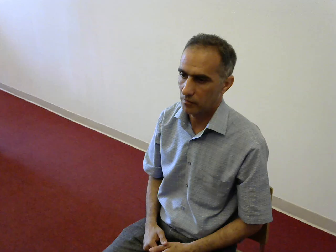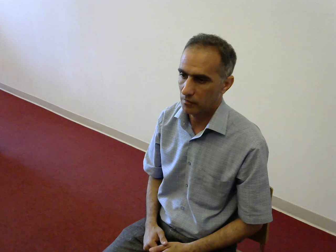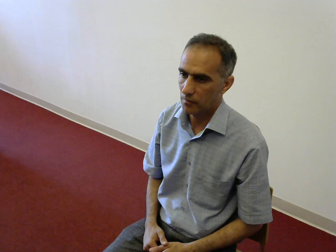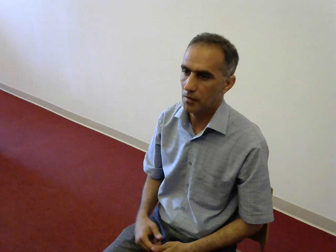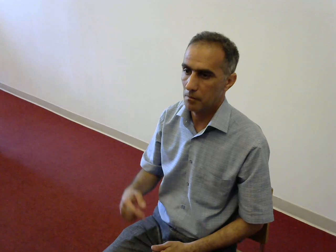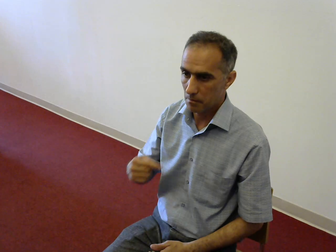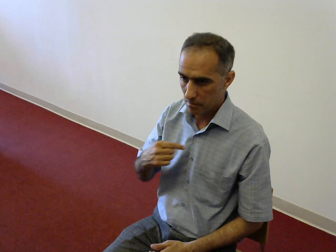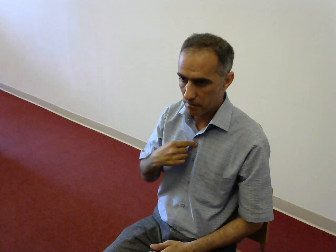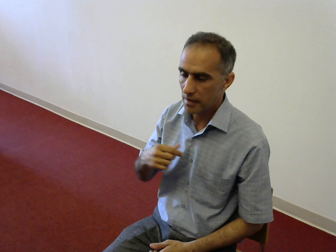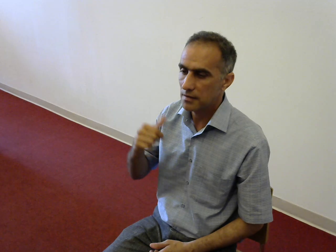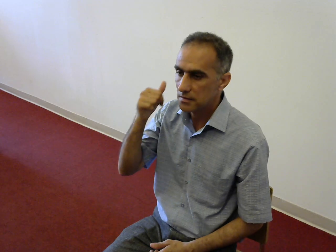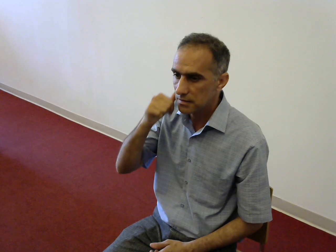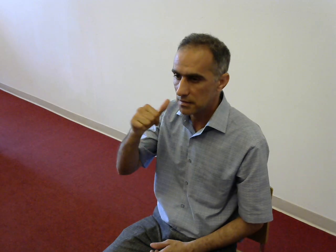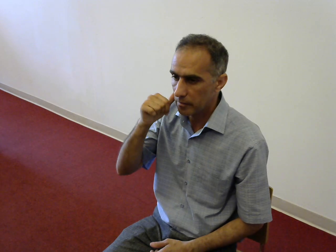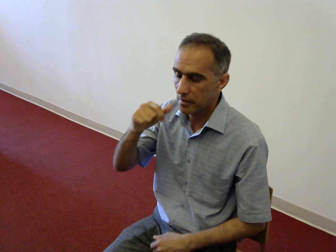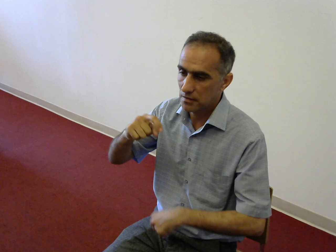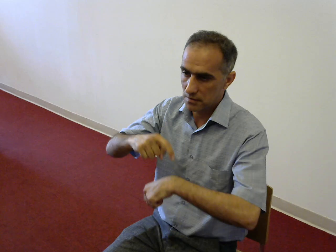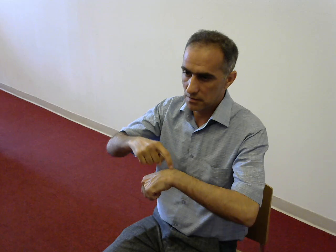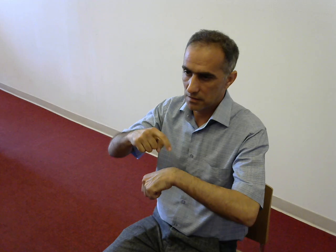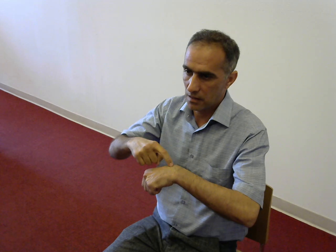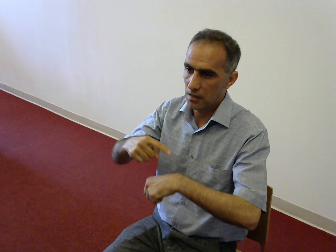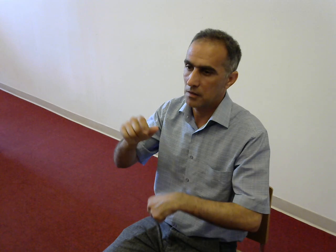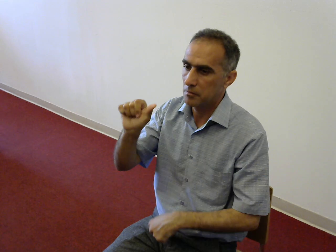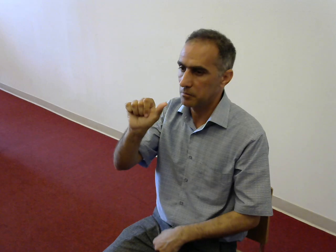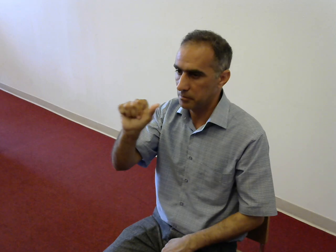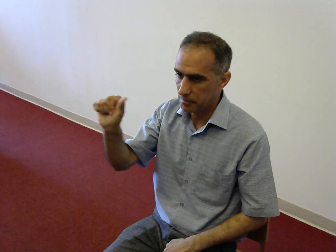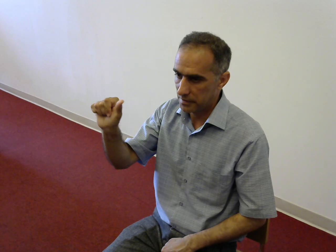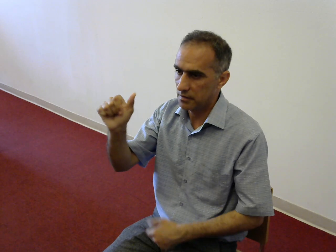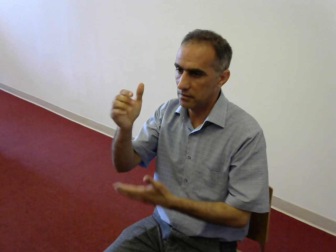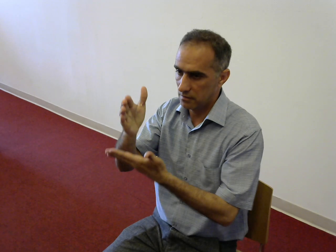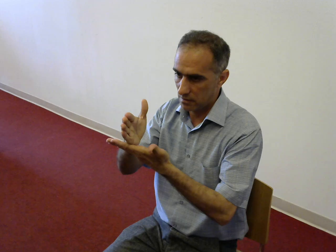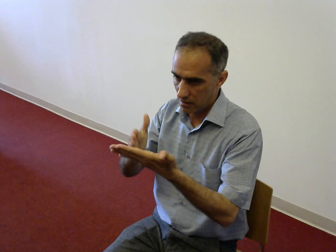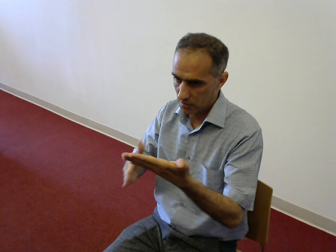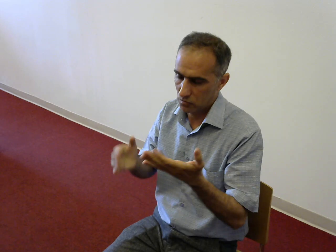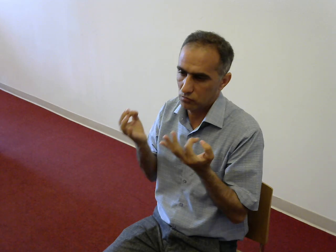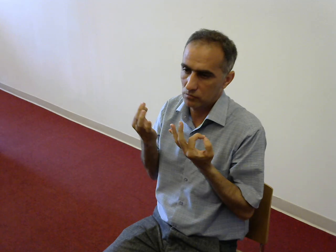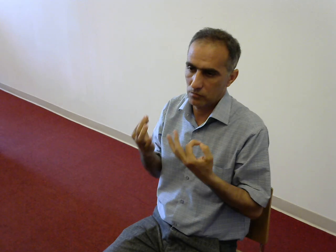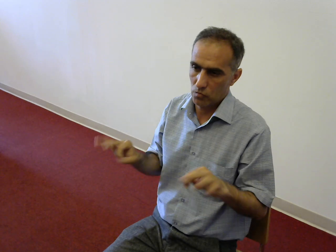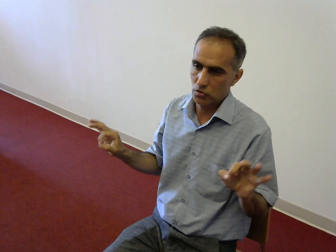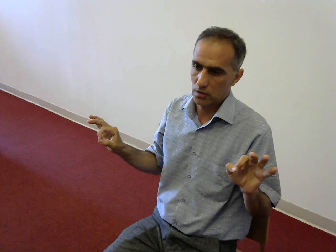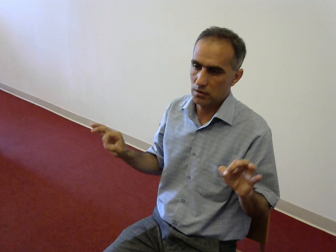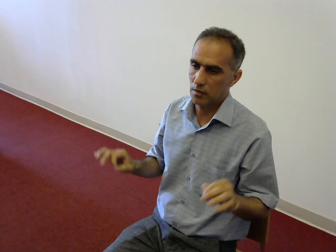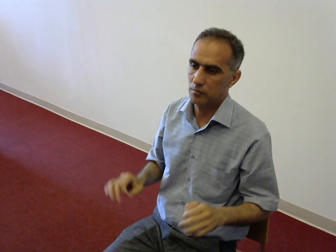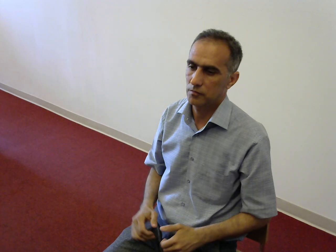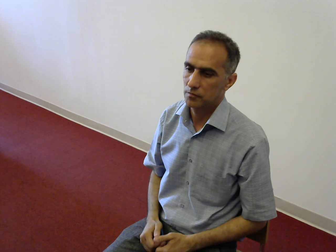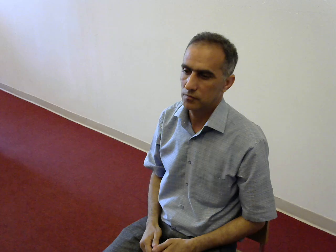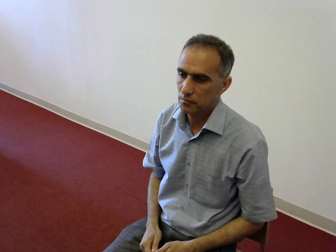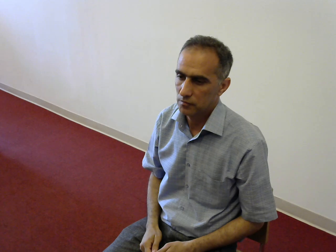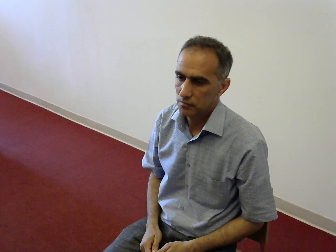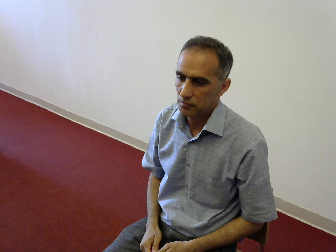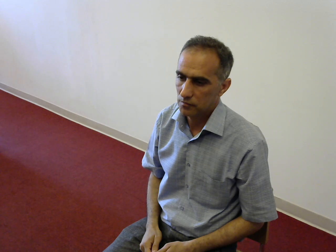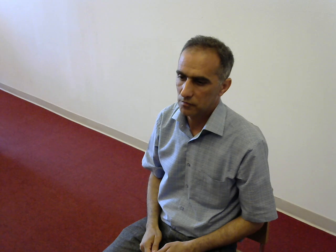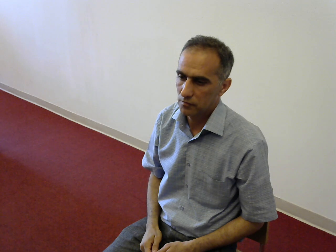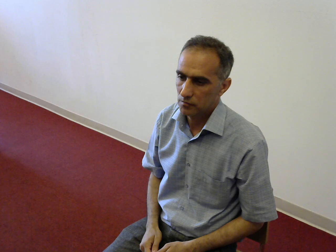Mən sabah saat birin yarısı boşam